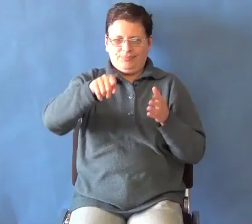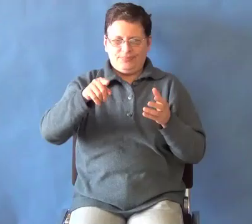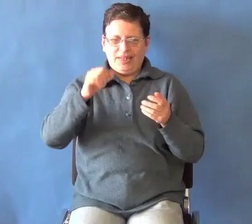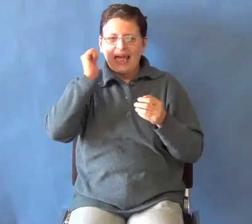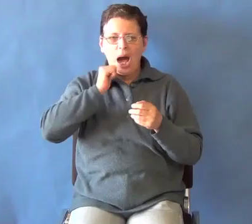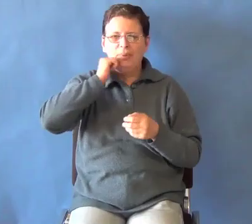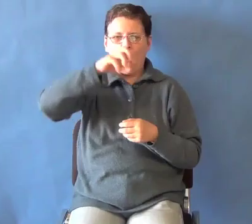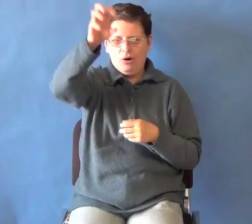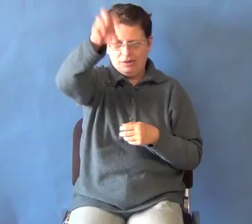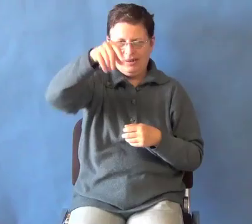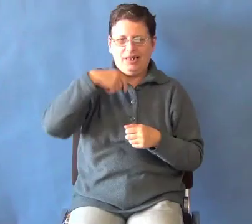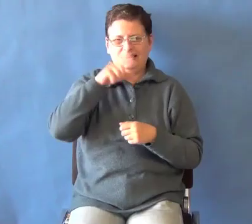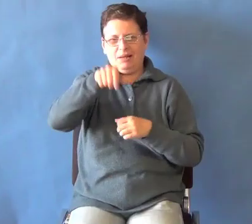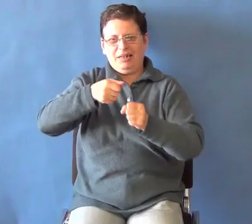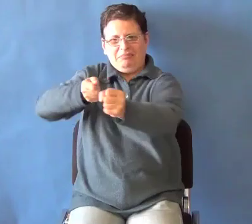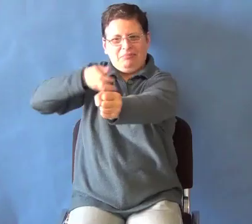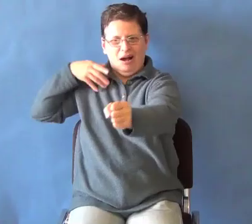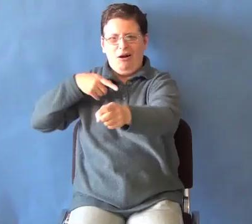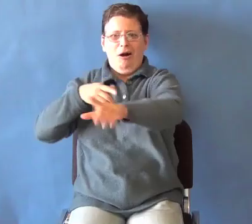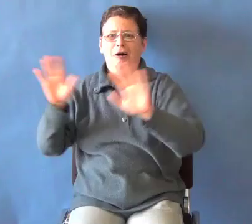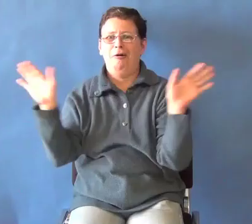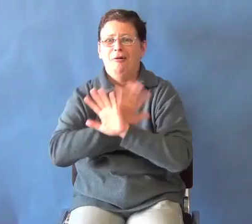Postawię Ci jabłko na głowie i będę strzelać z łuku.